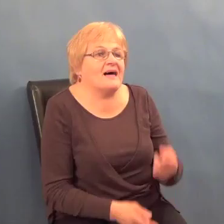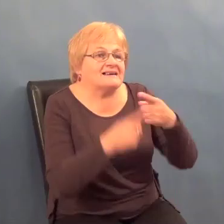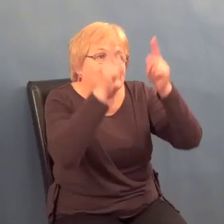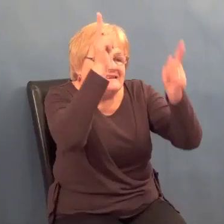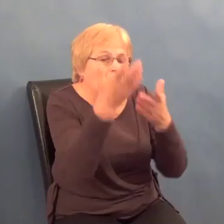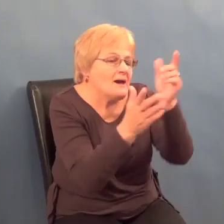Metalowy płot.